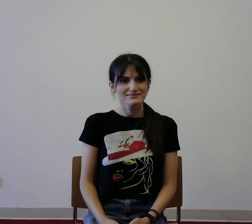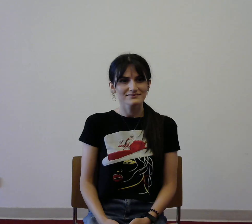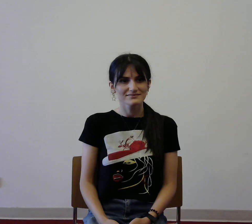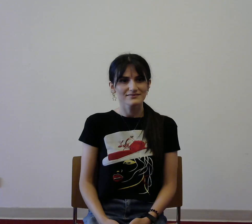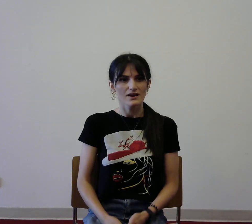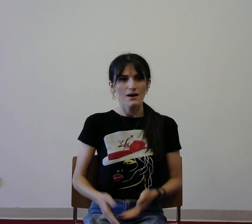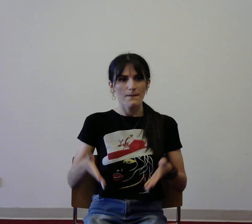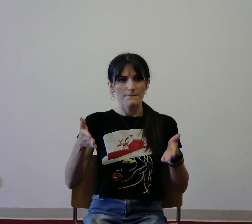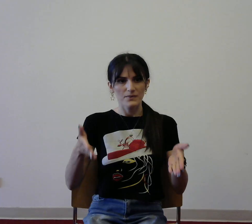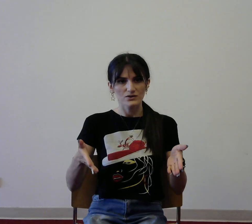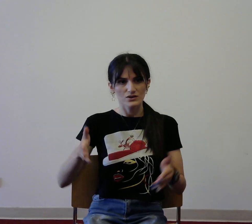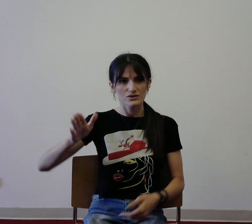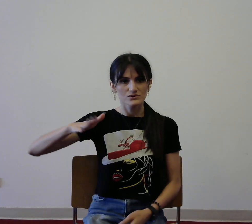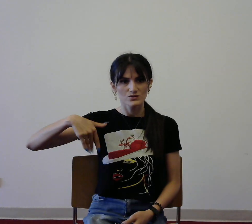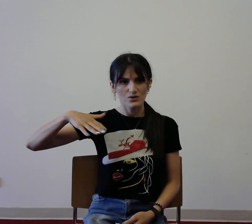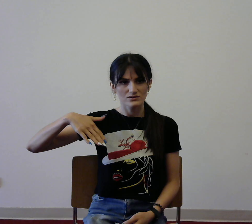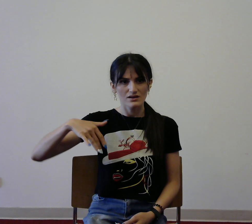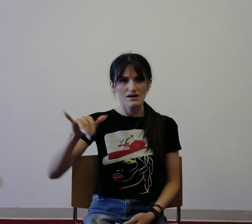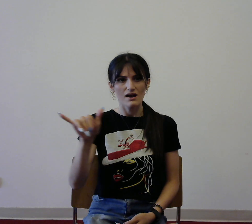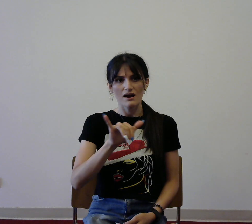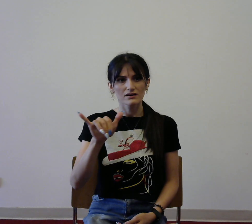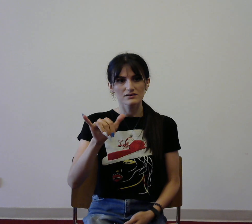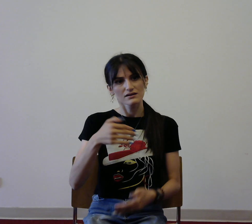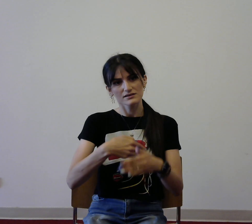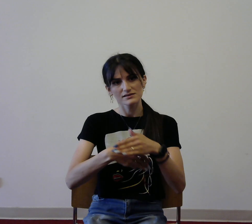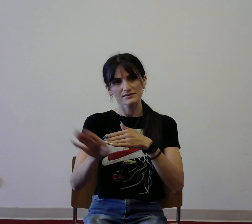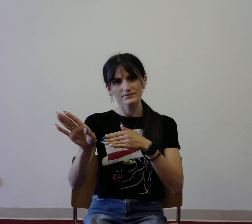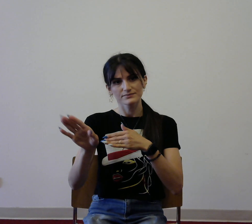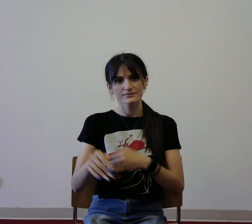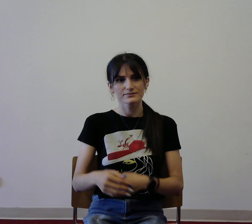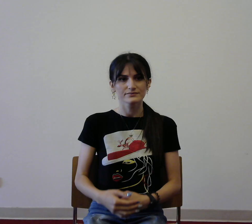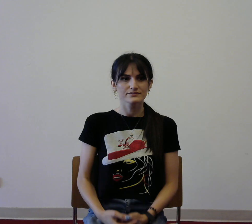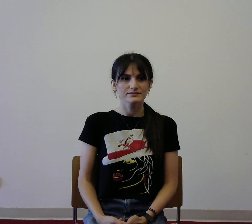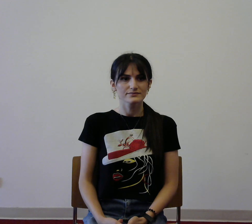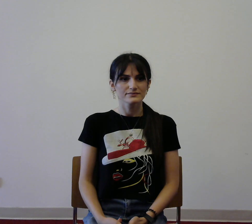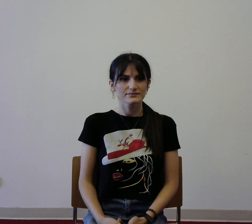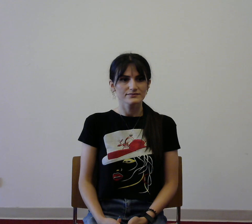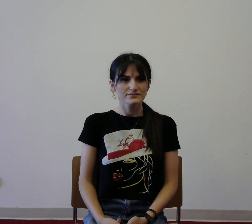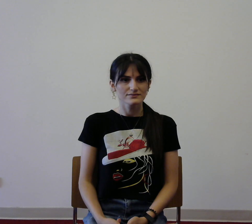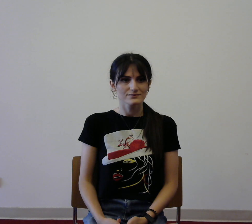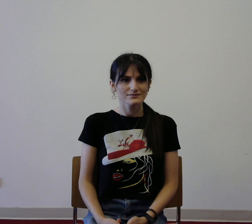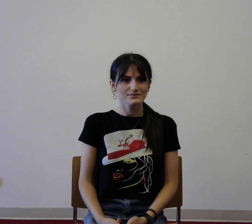Burdan sonra hara getməliyəm?